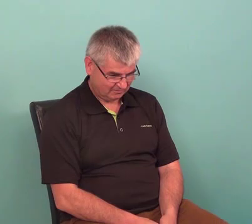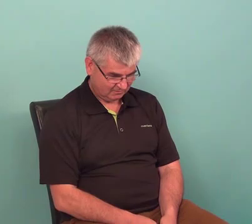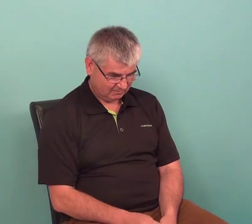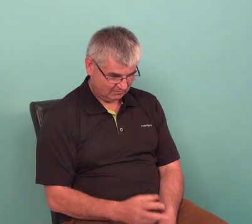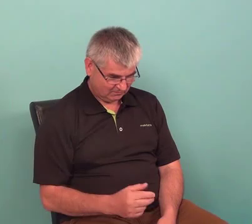Następny.